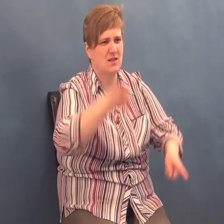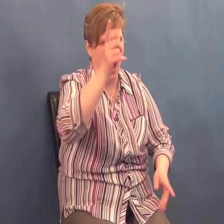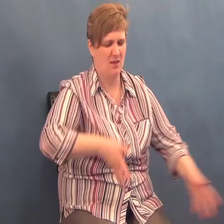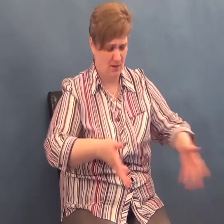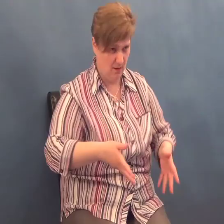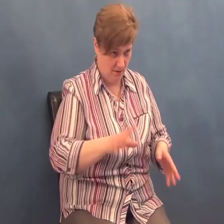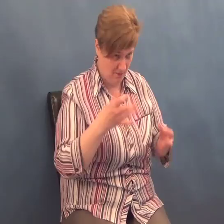Zakaz chodzenia.